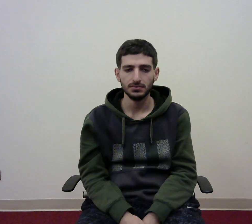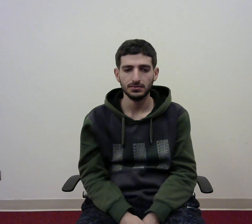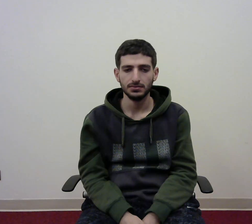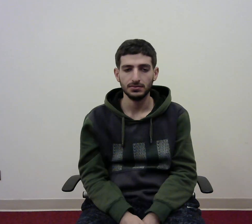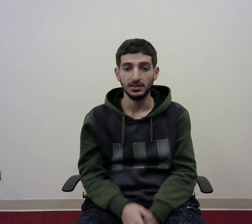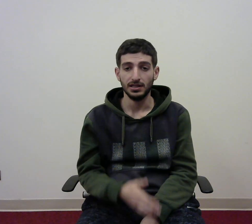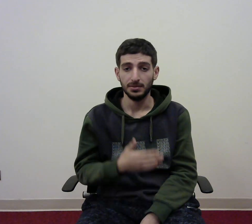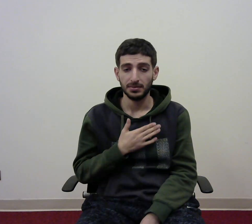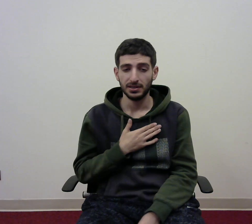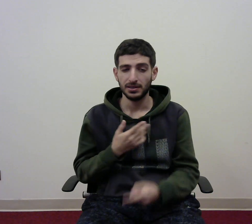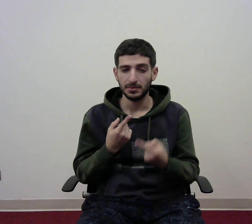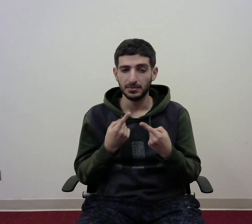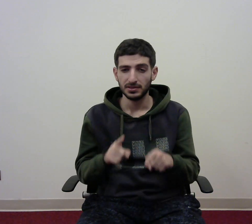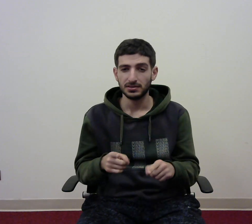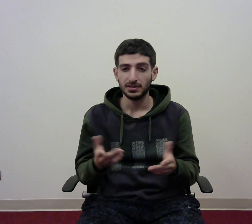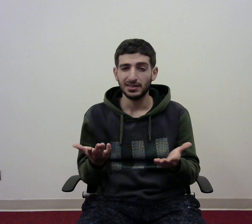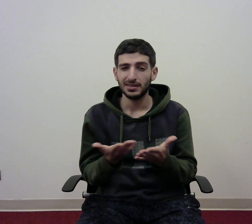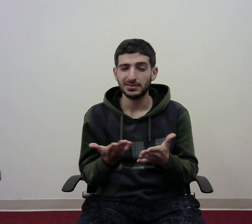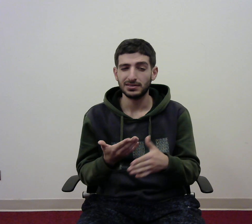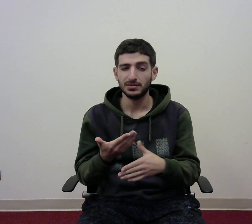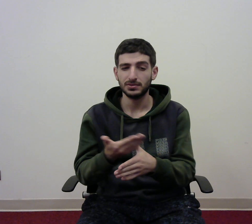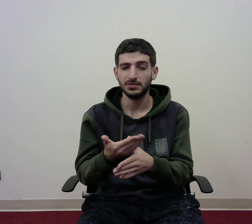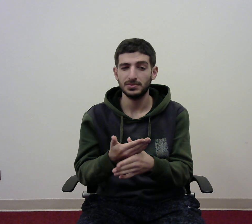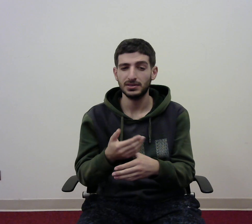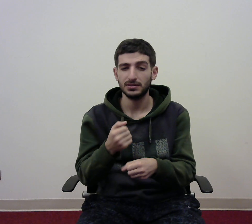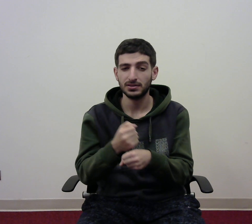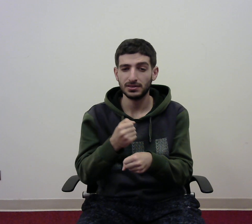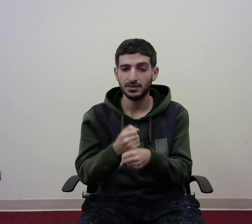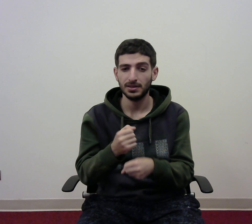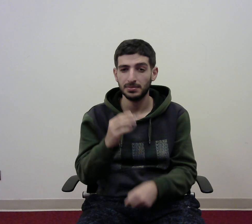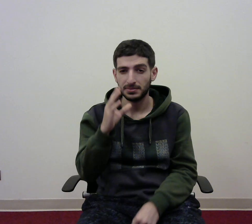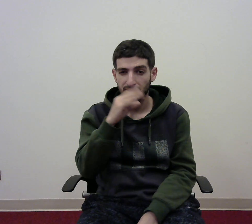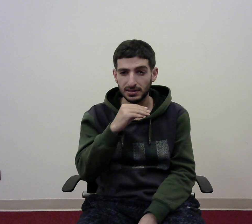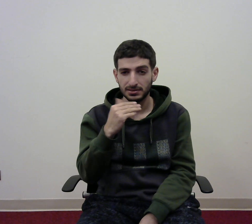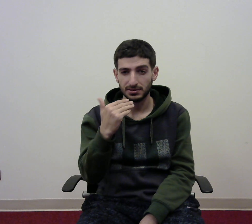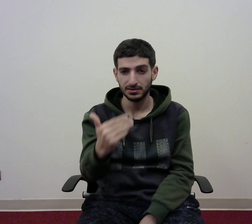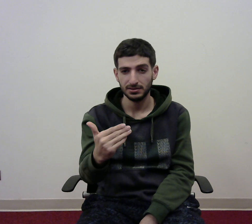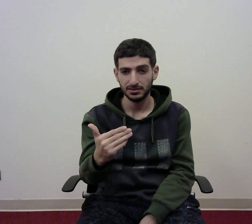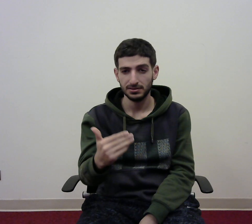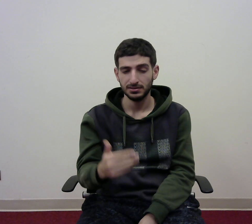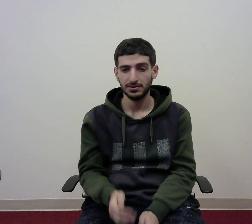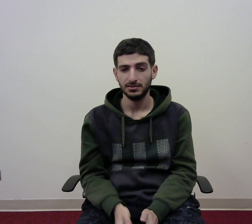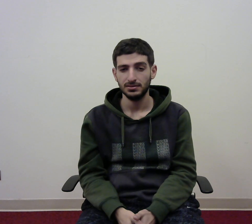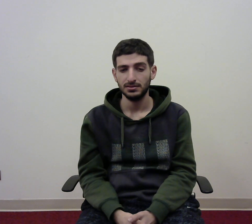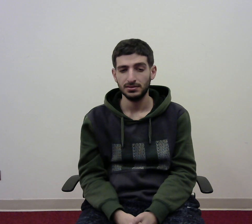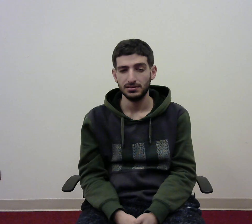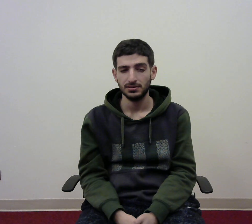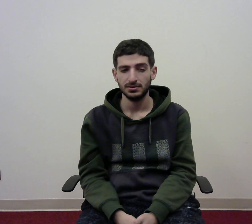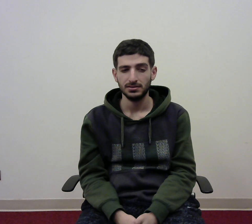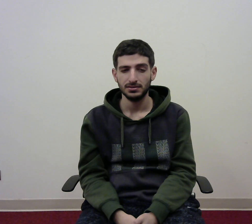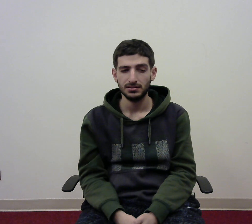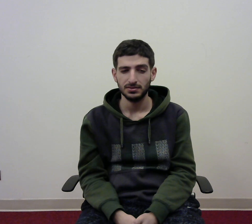Mənə başqa hansı köməkliyi edə bilərsiniz?